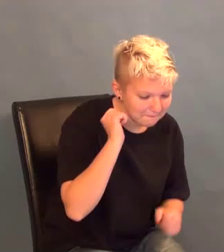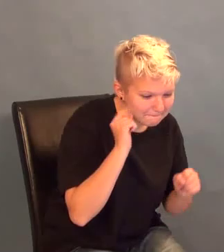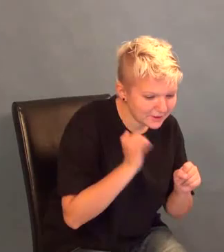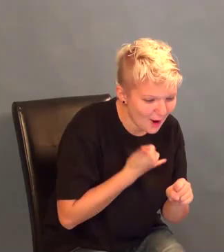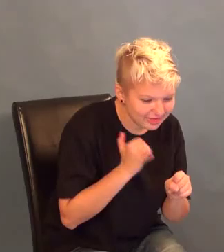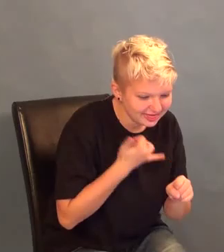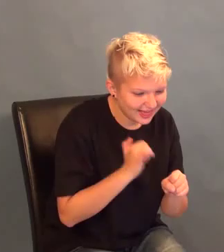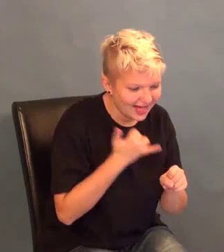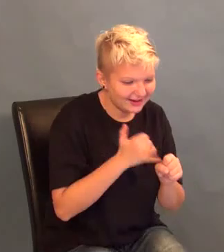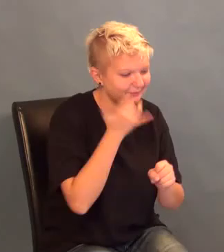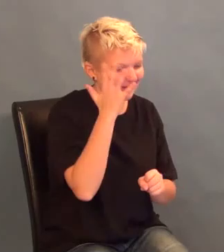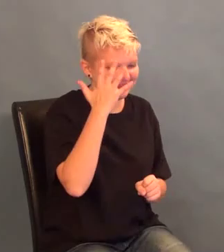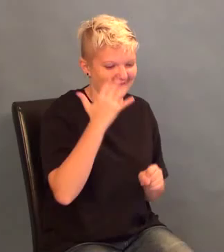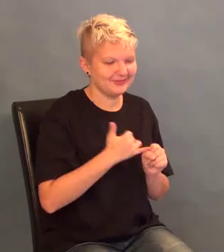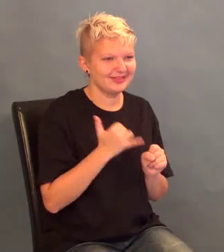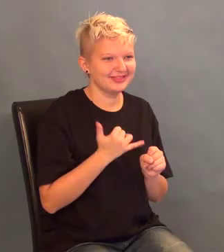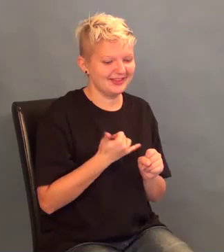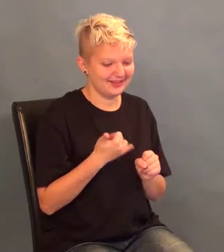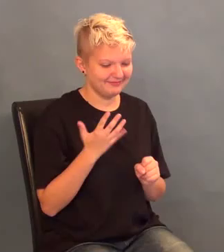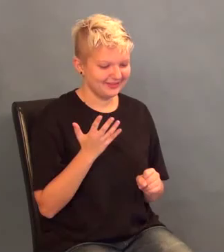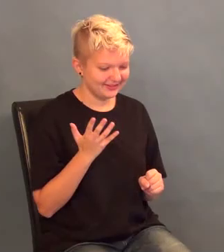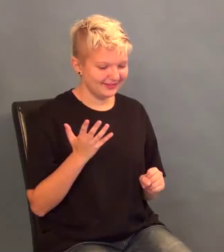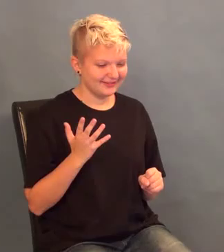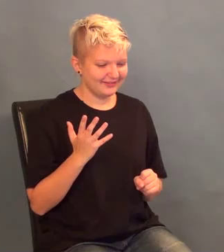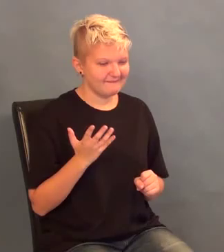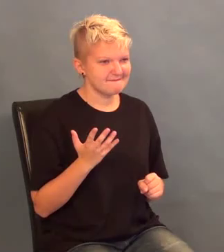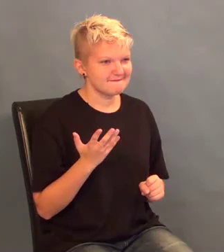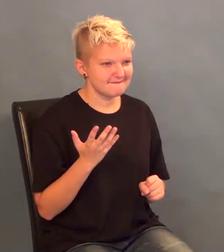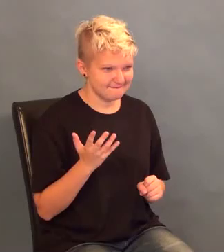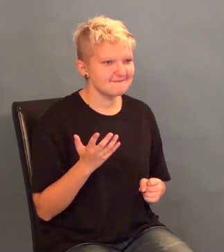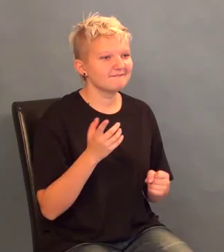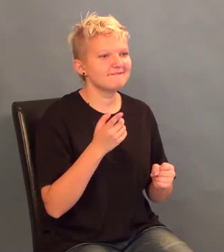Piątek, piątego.